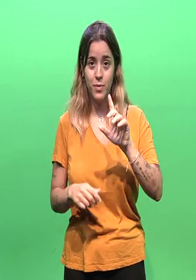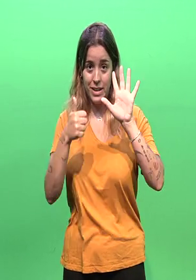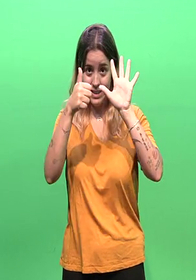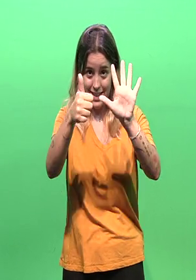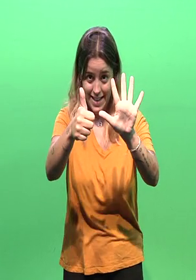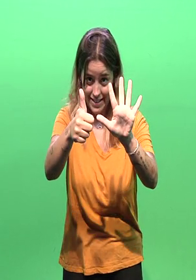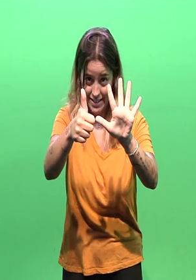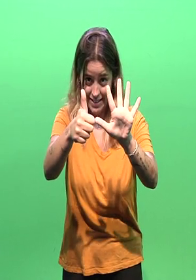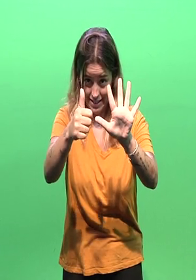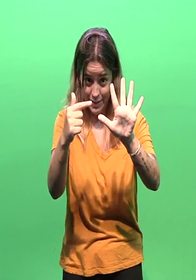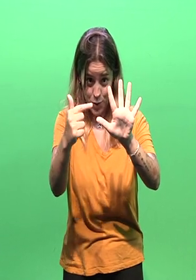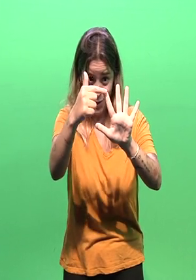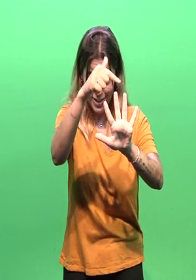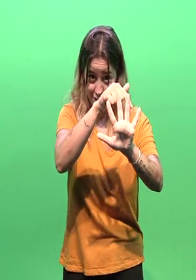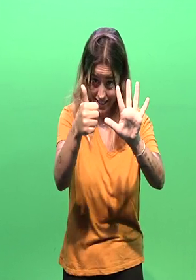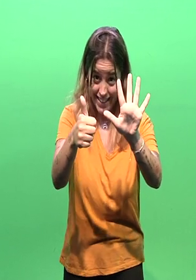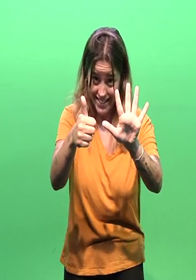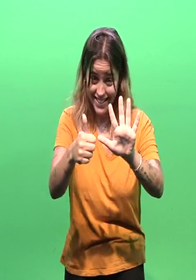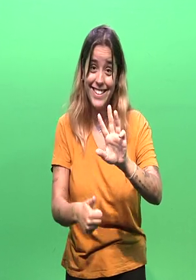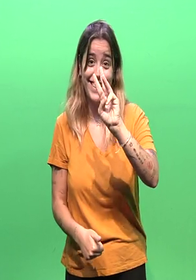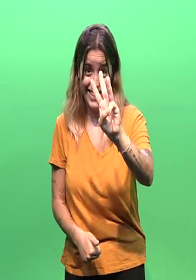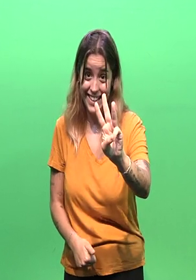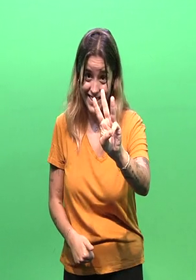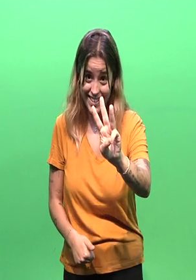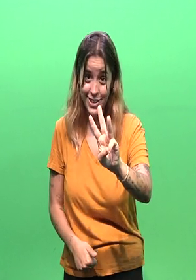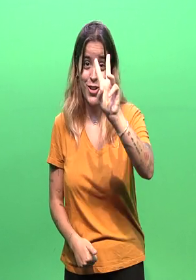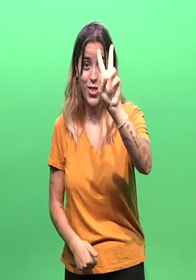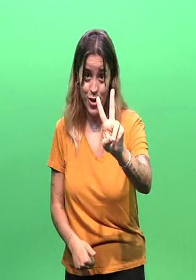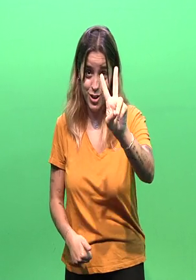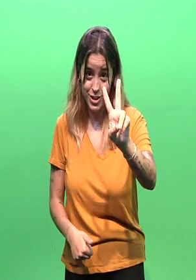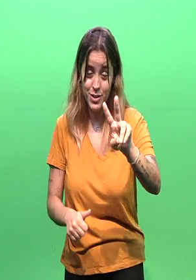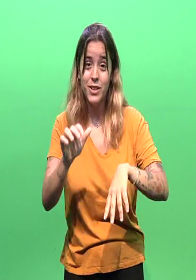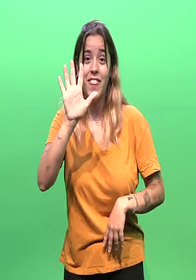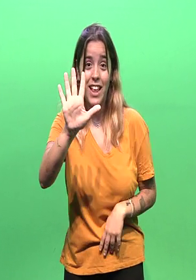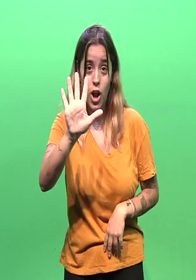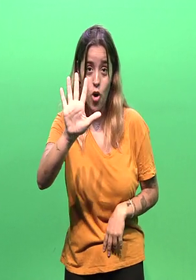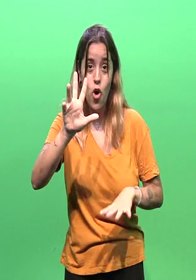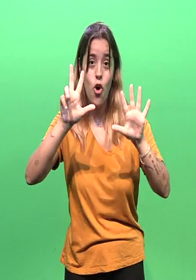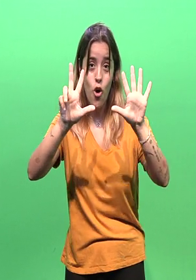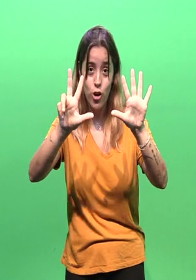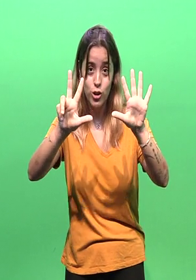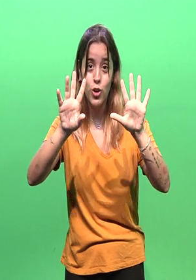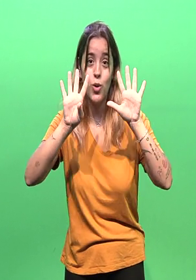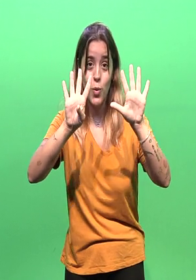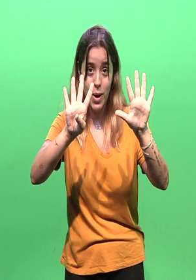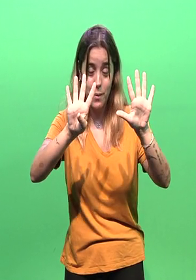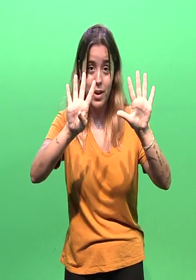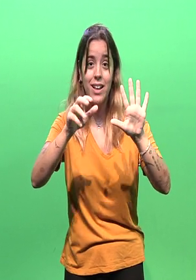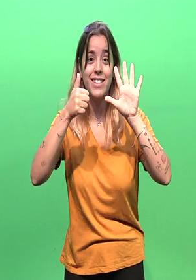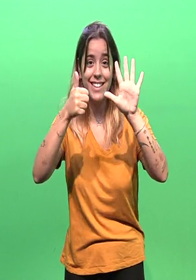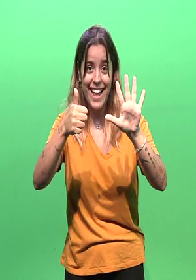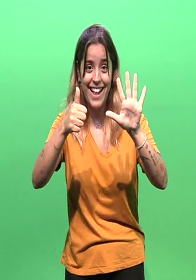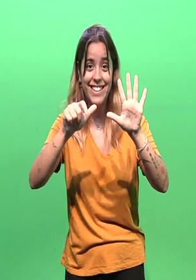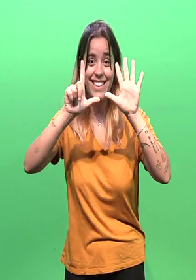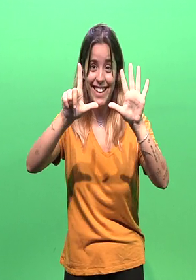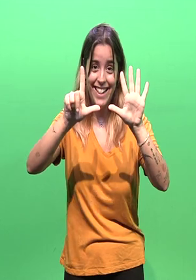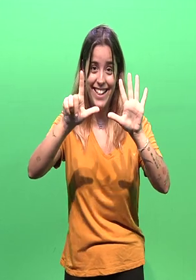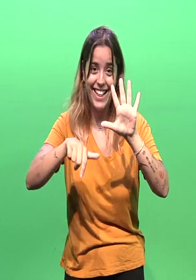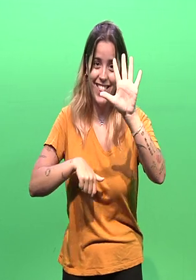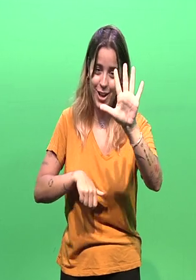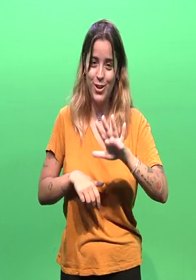Sis, d'acord? Sis, tres, dos, cinc, vuit, nou, sis, set, cinc.